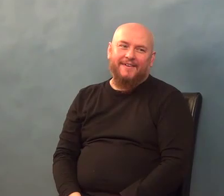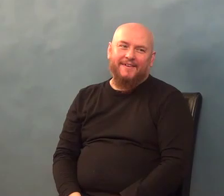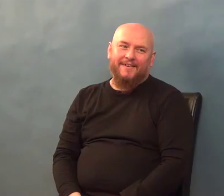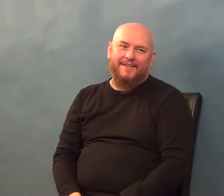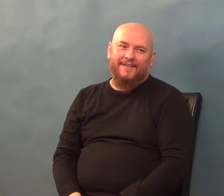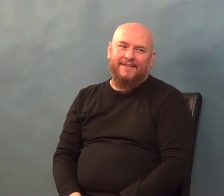Super.